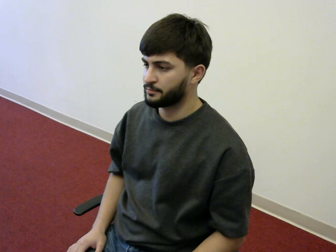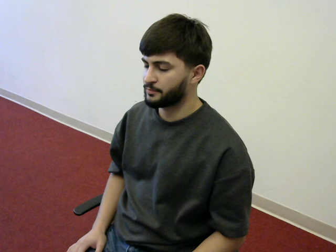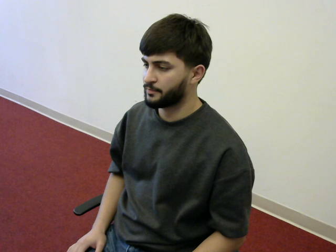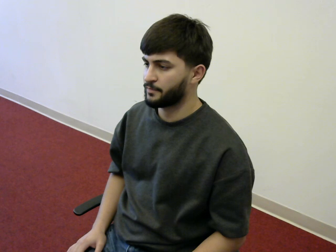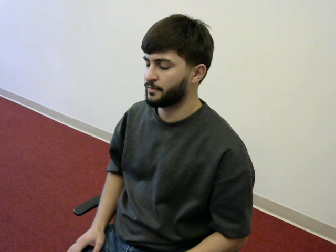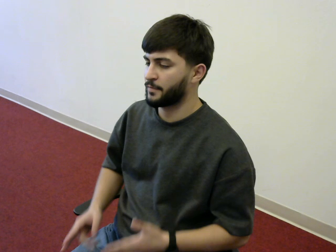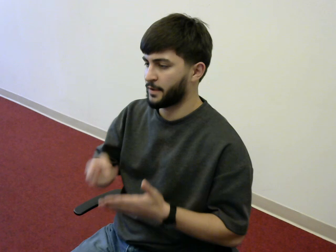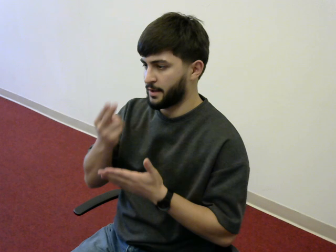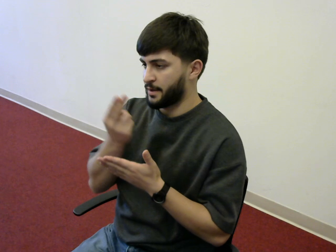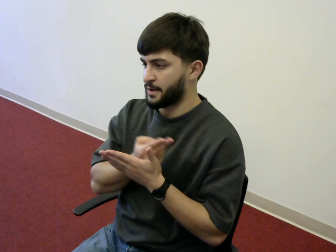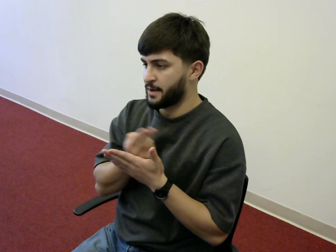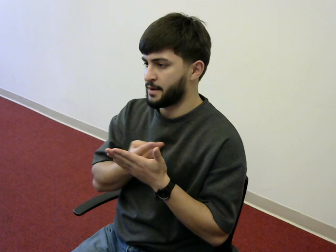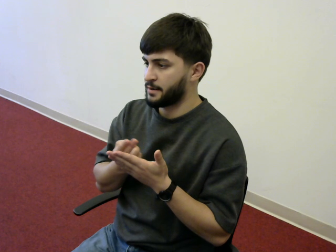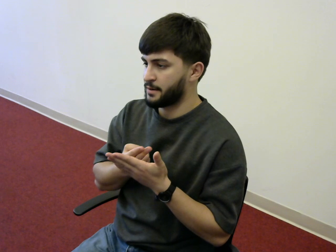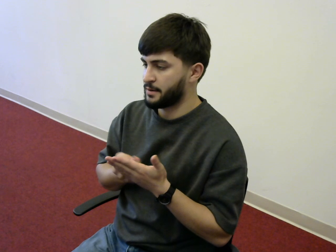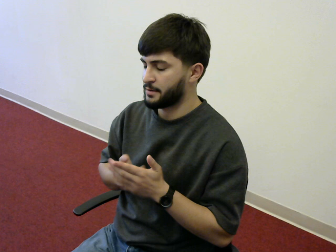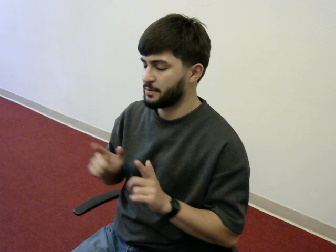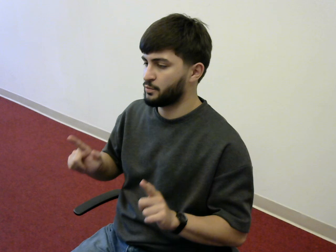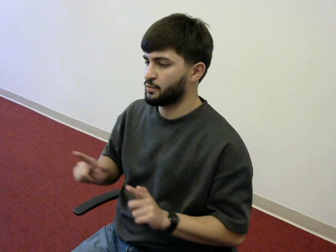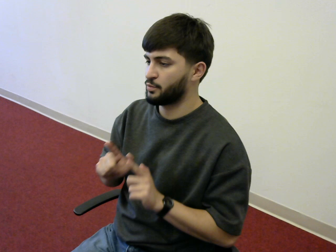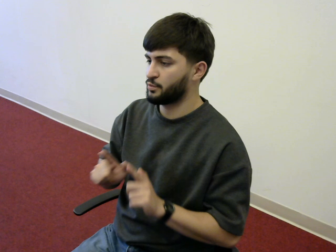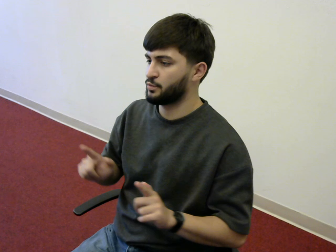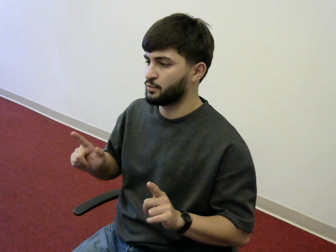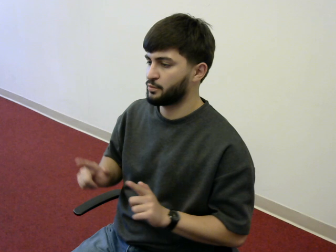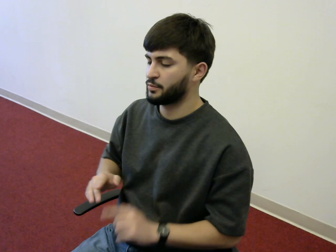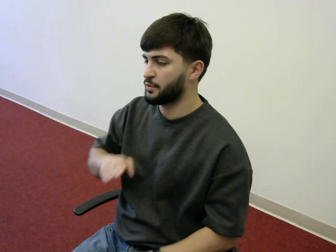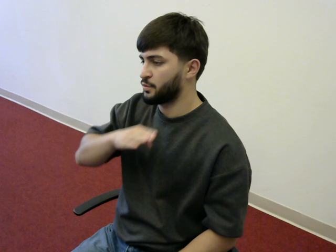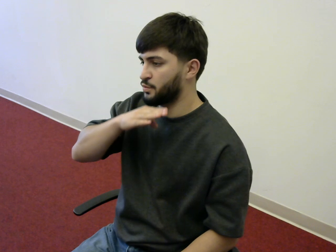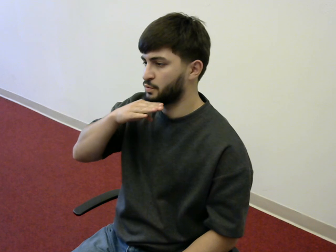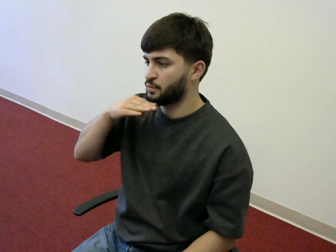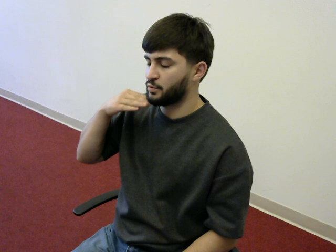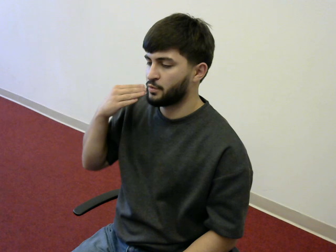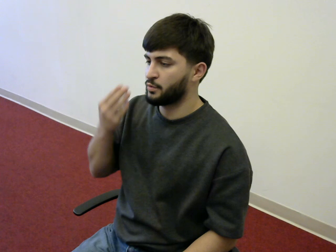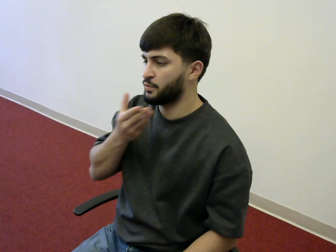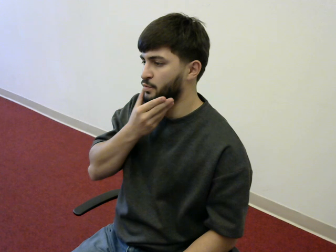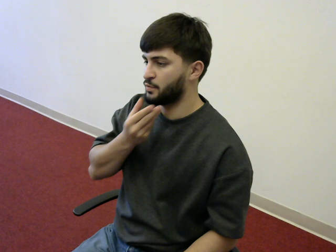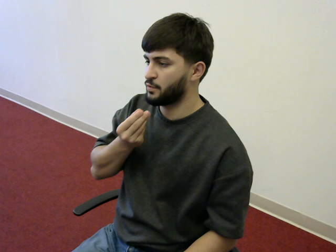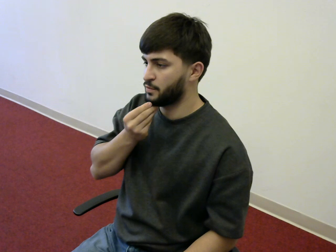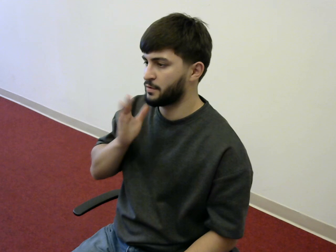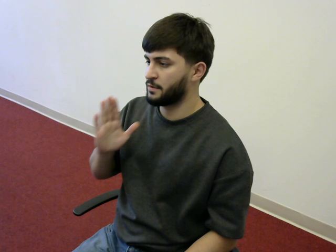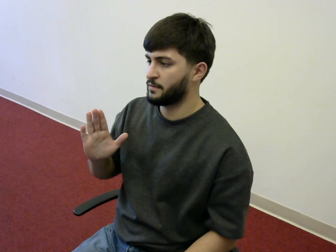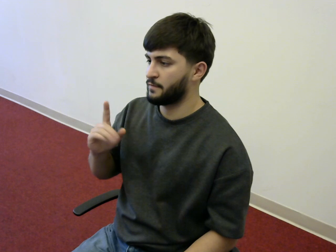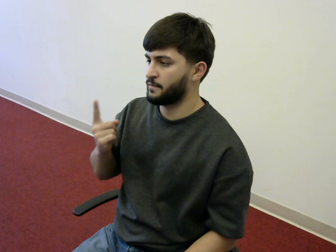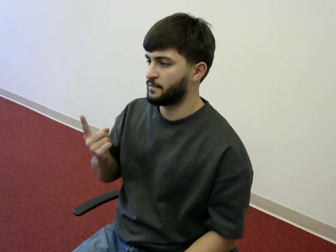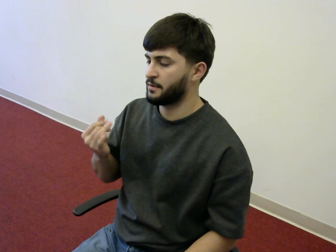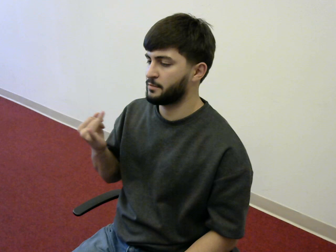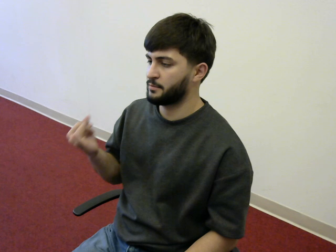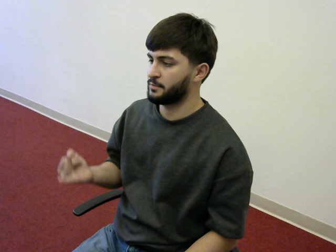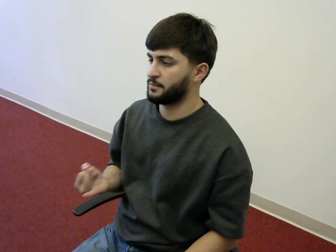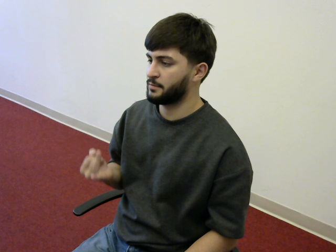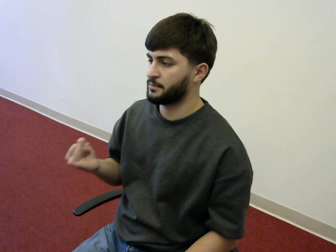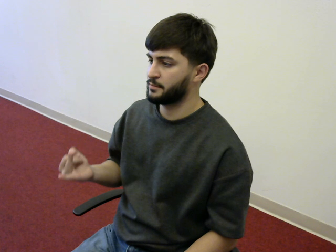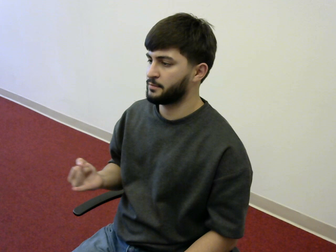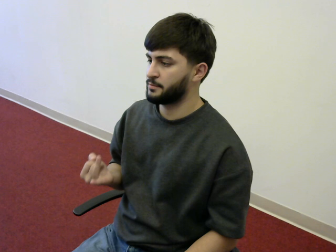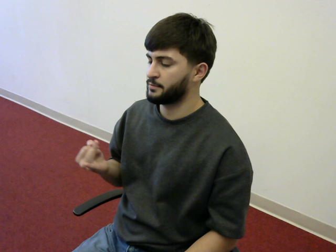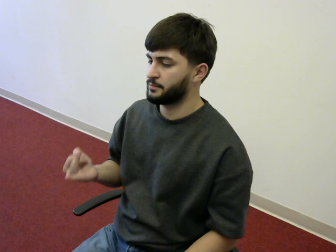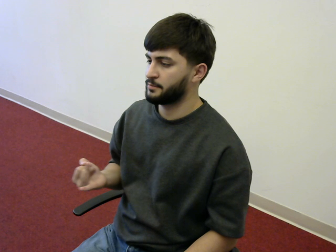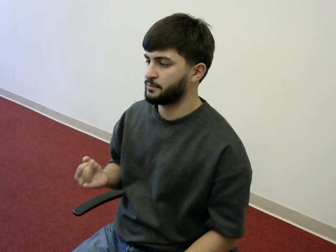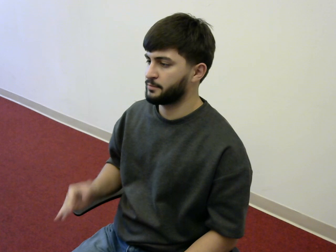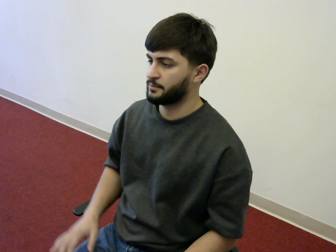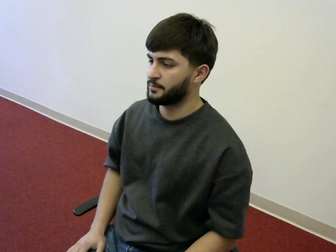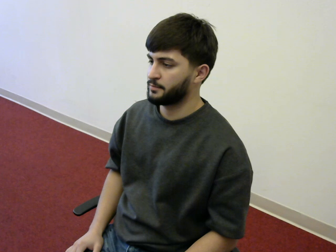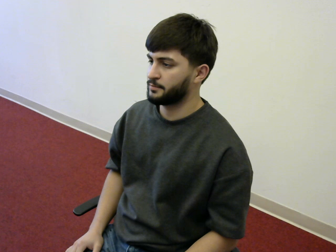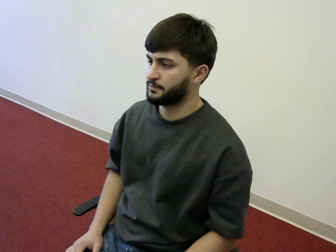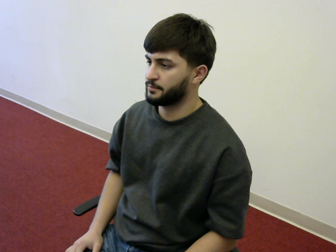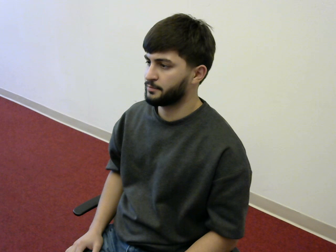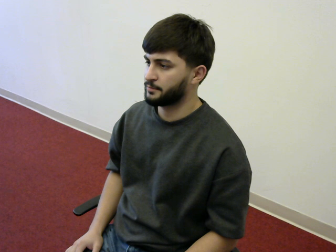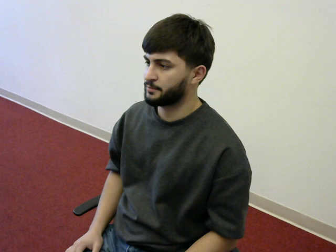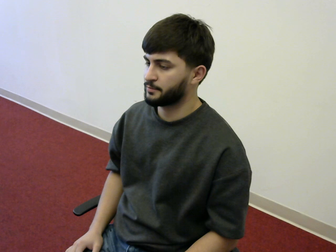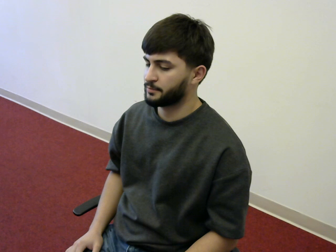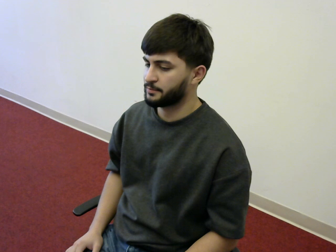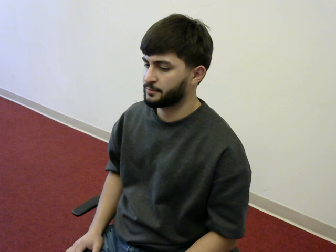Rəsm muzeyi çox gözəl və maraqlıdır